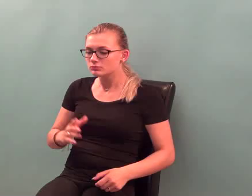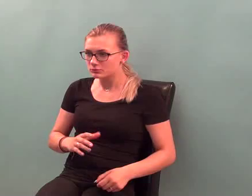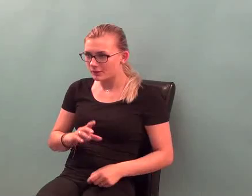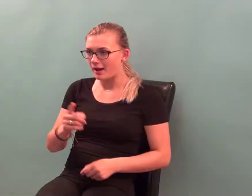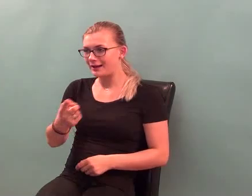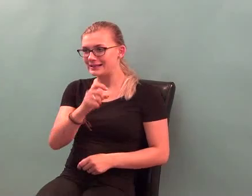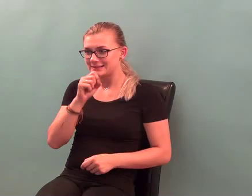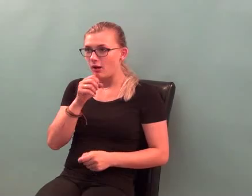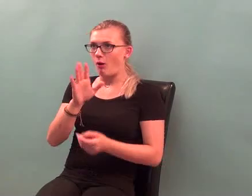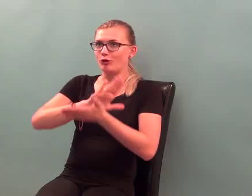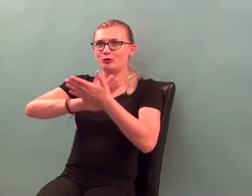Nadchodzi babcia i mówi: "Ooo jest czysto!"